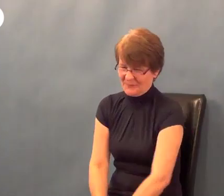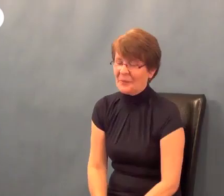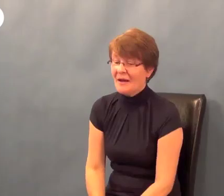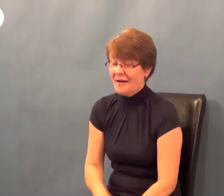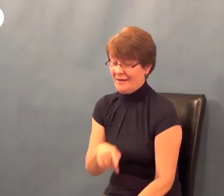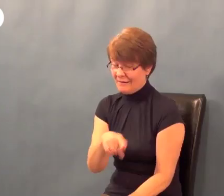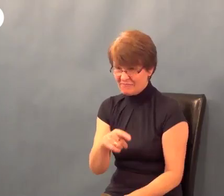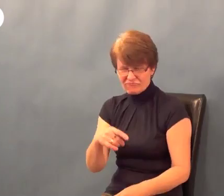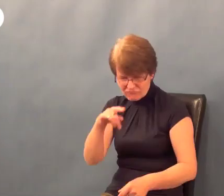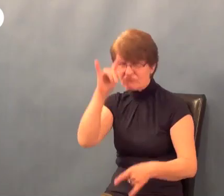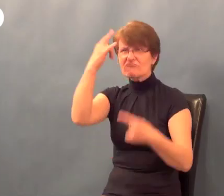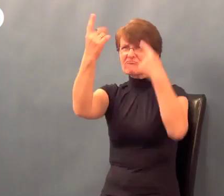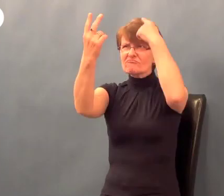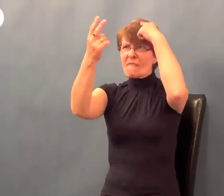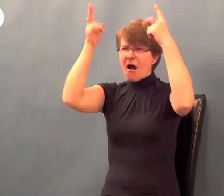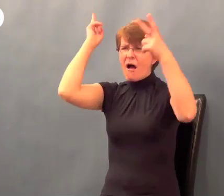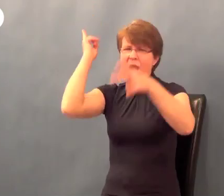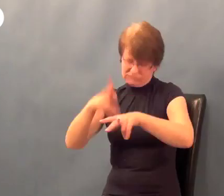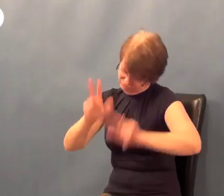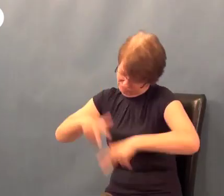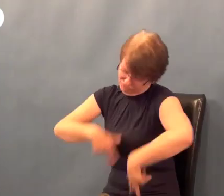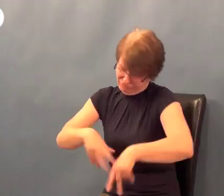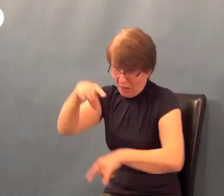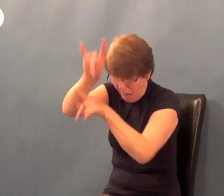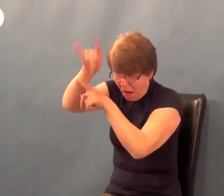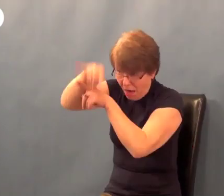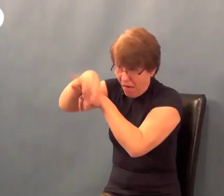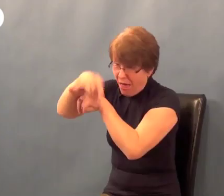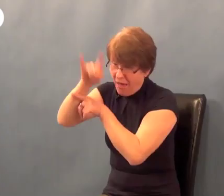Jeleń podniósł się i razem z chłopcem między rogami zaczął szybko biec, podrzucając go do góry na swojej głowie.